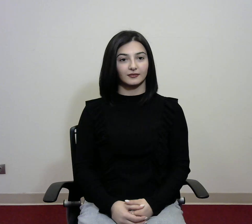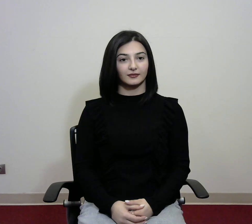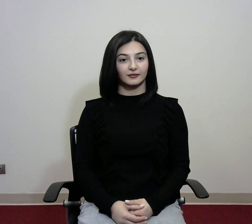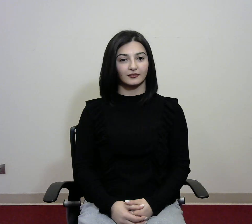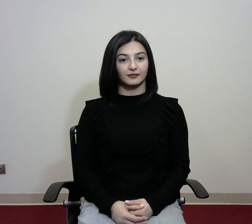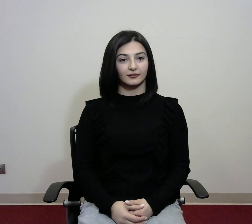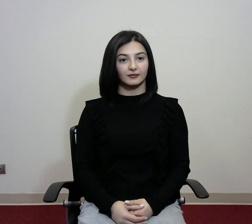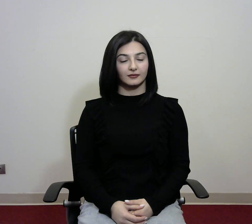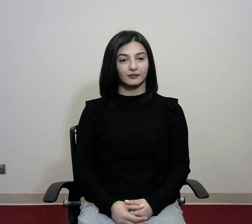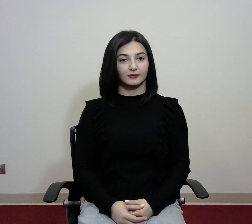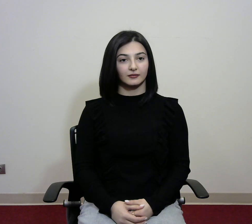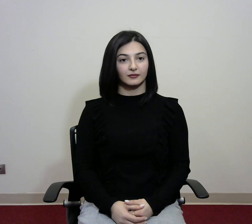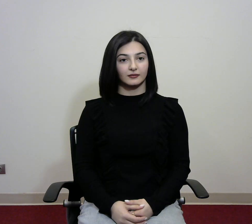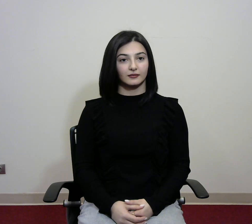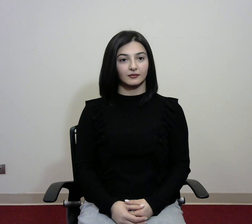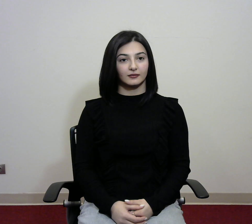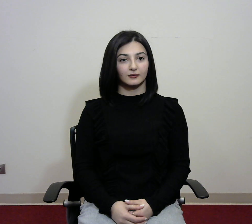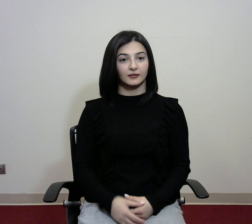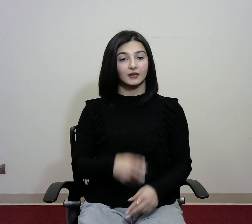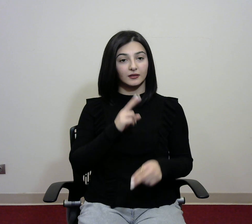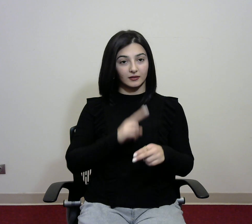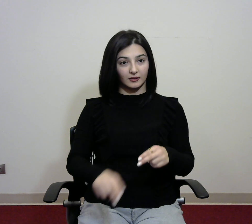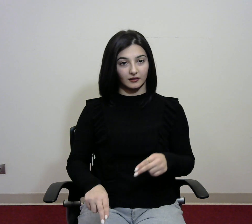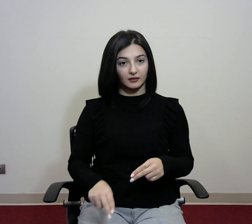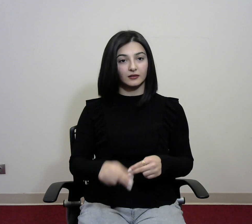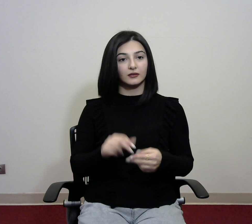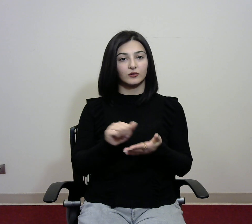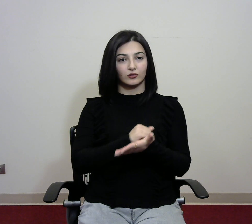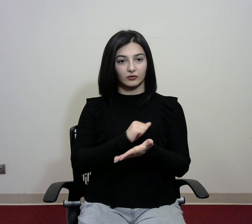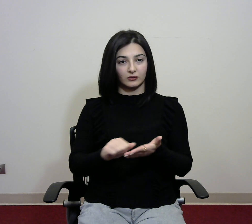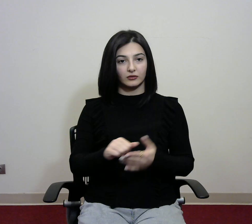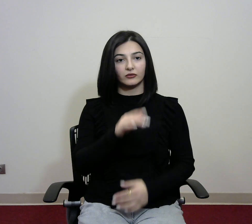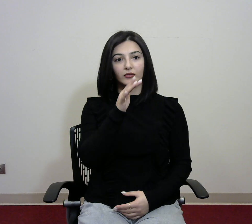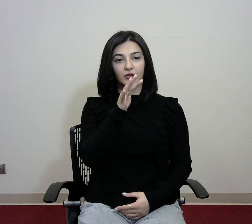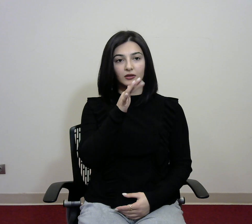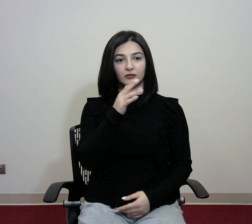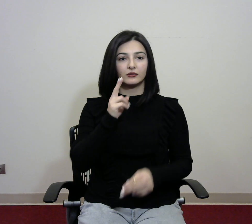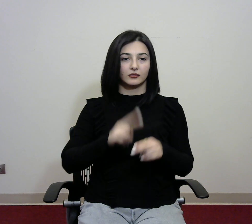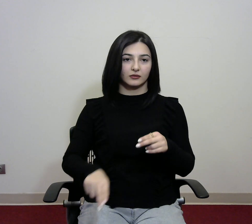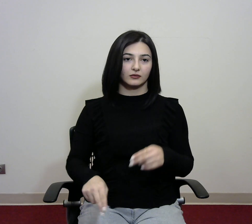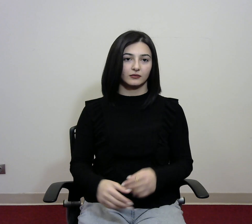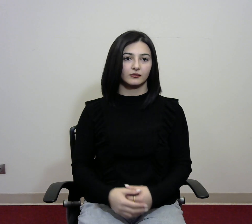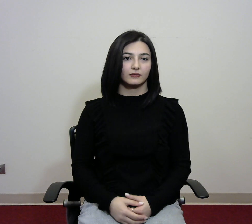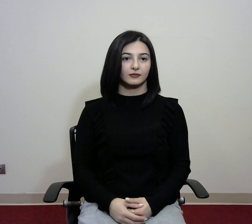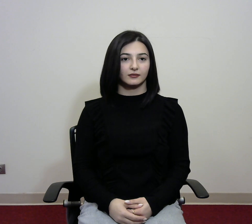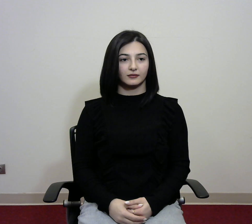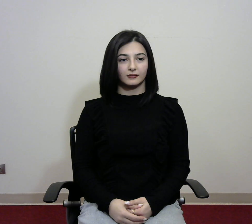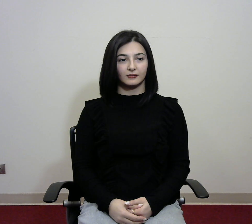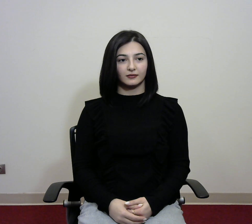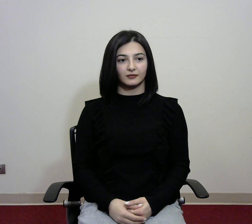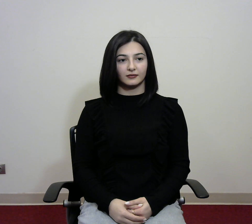İtmiş sənədin vaxtı bitib